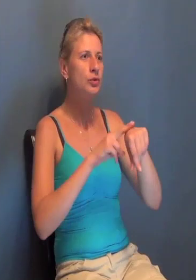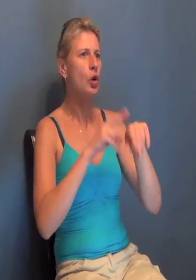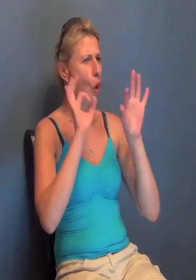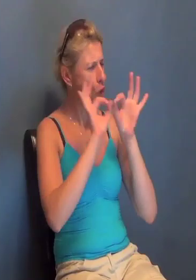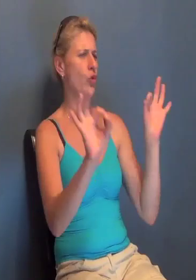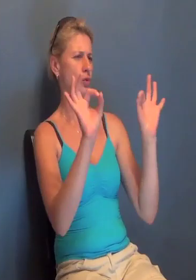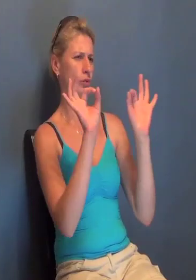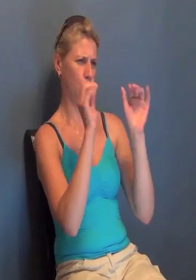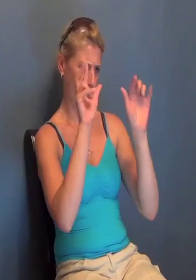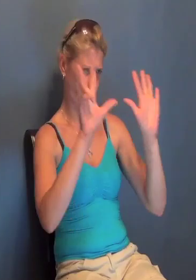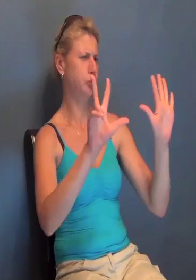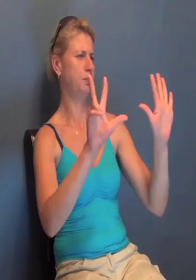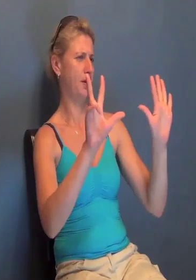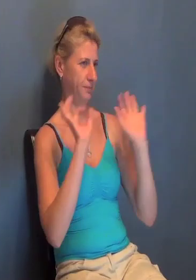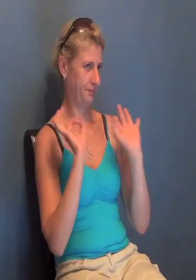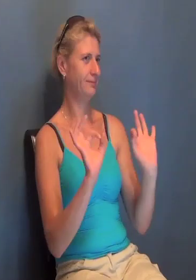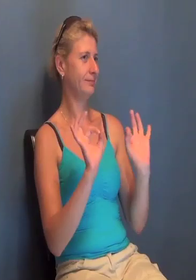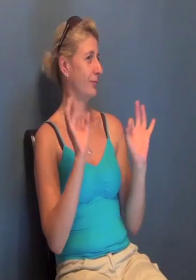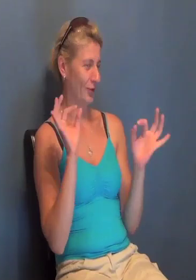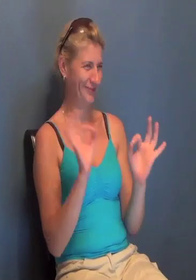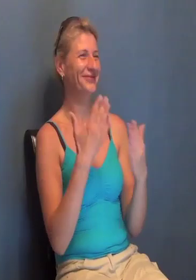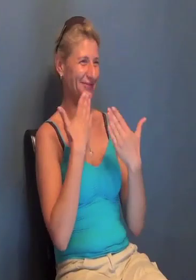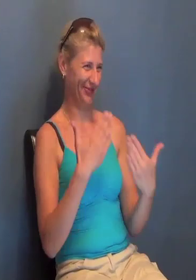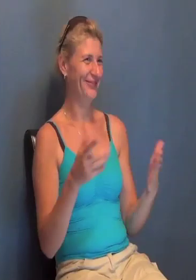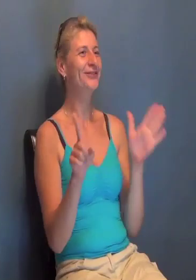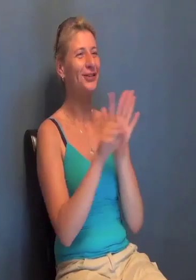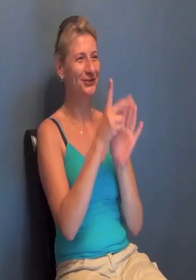Dokładnie o godzinie ósmej, dobrze, dobrze, dziękuję.